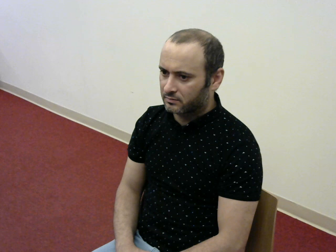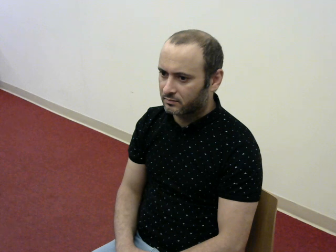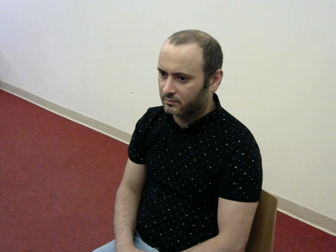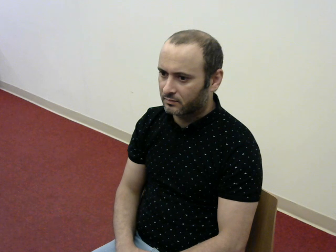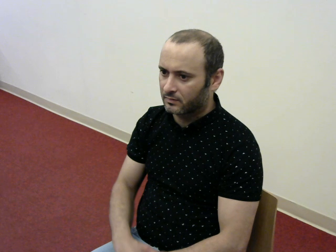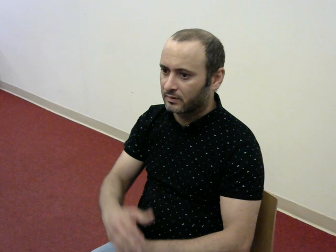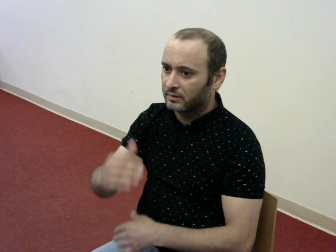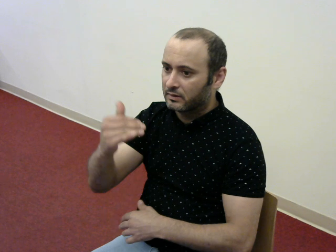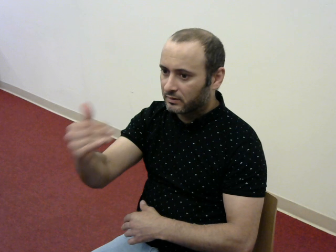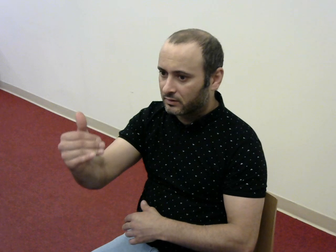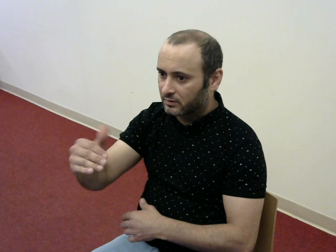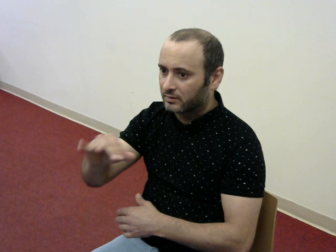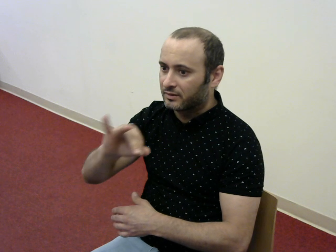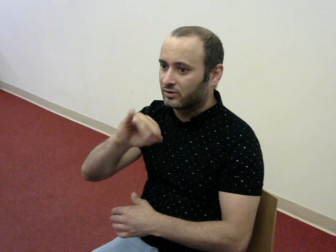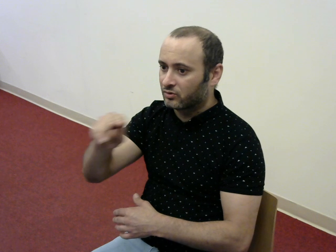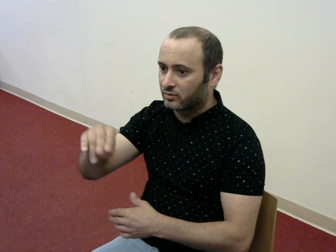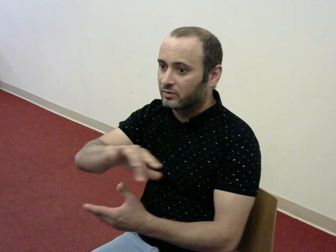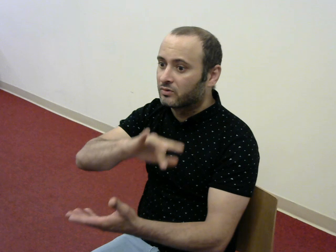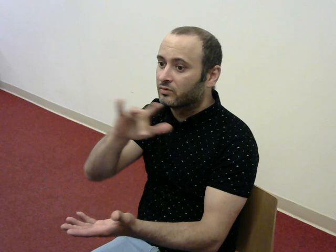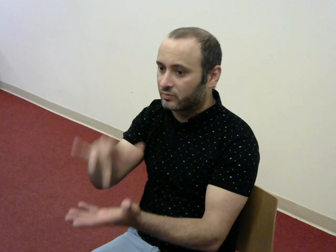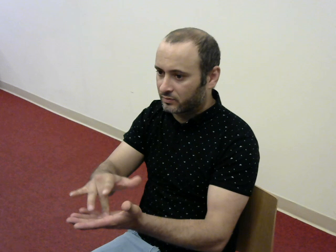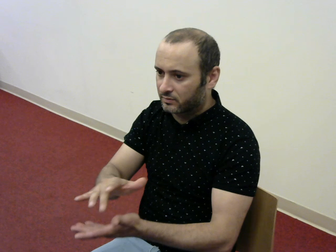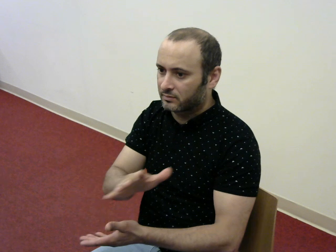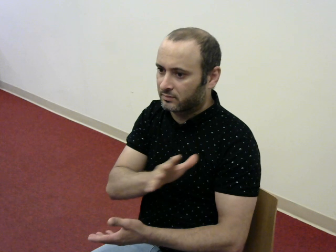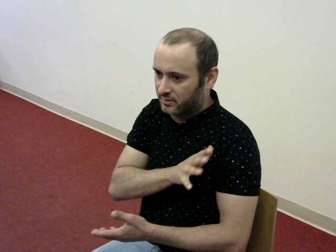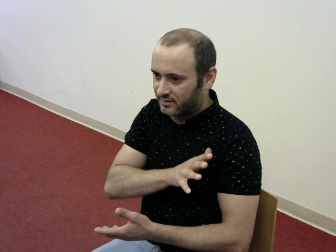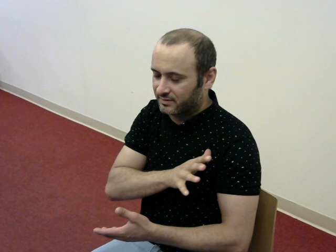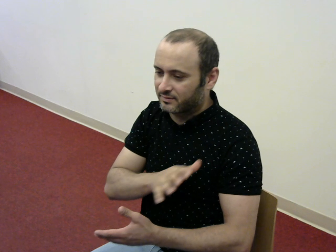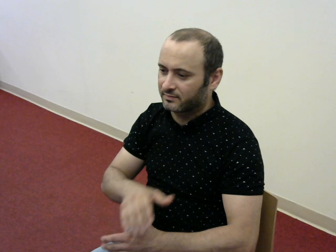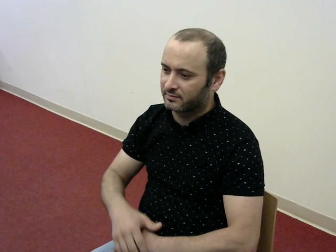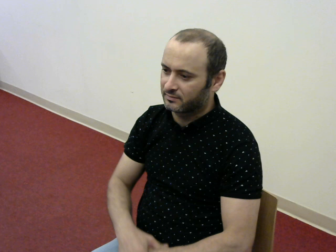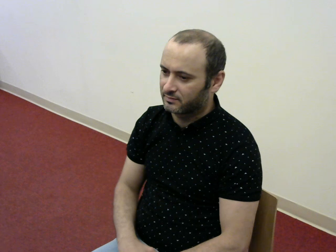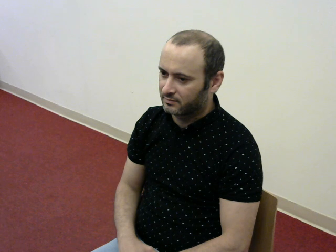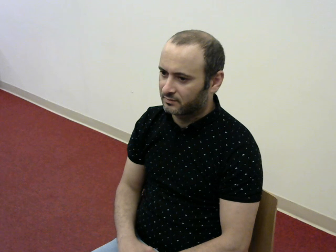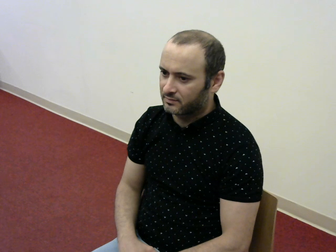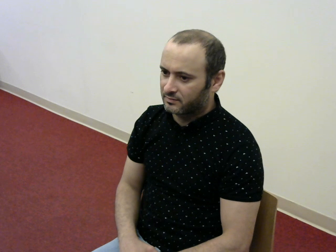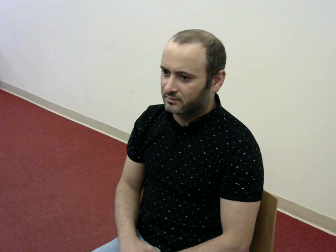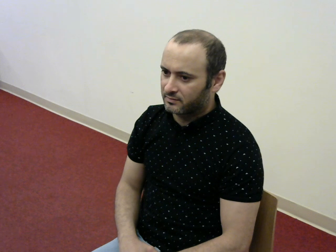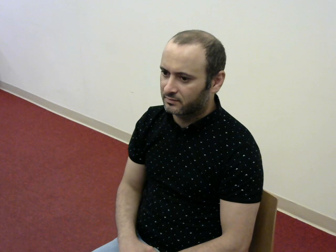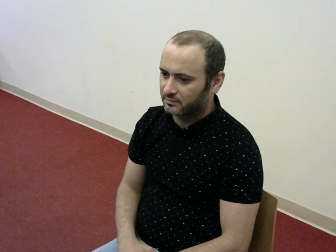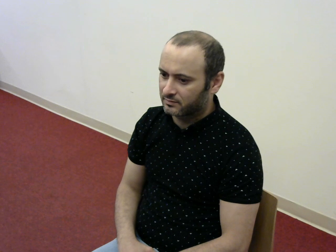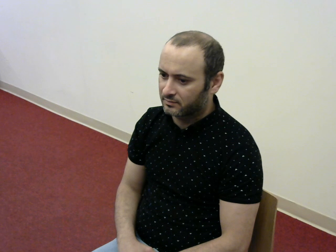Siz İçərişəhərdə olmusuz?